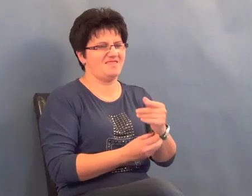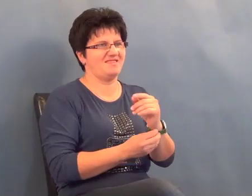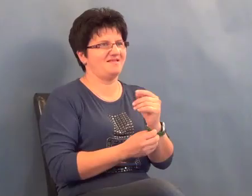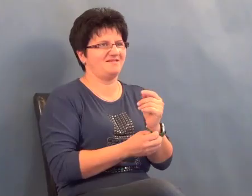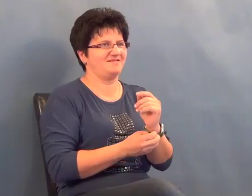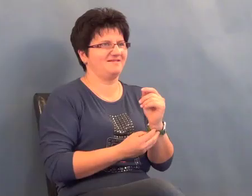To...